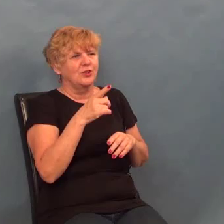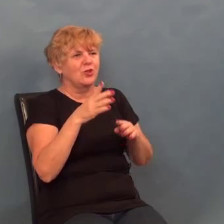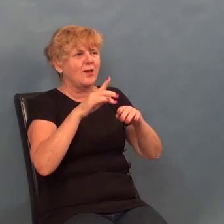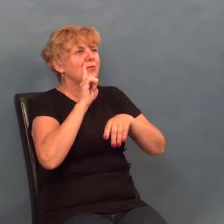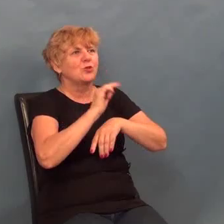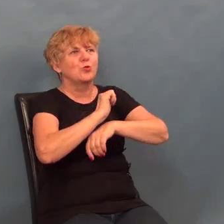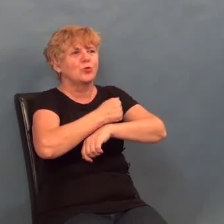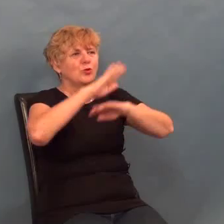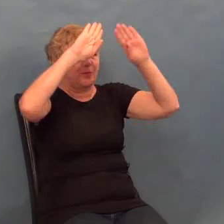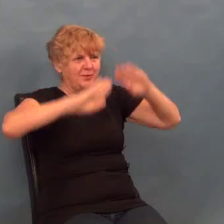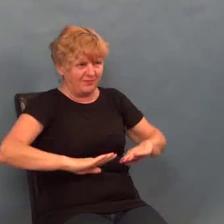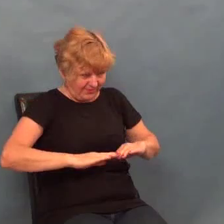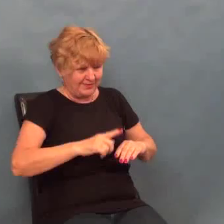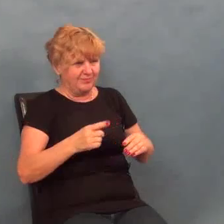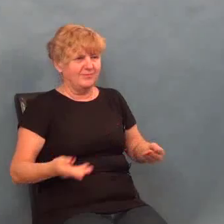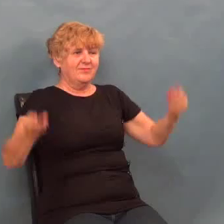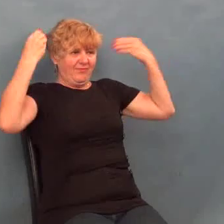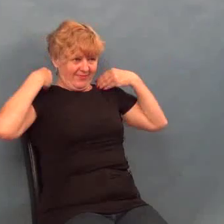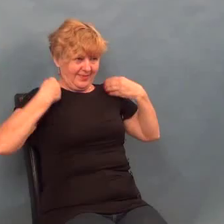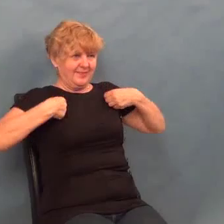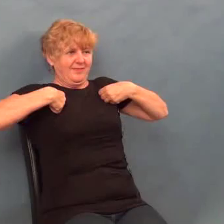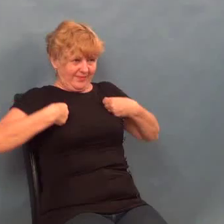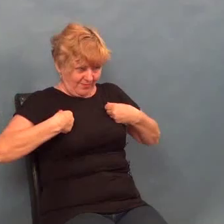Zakłada sobie na plecy nosidło z szybami.